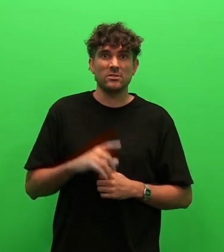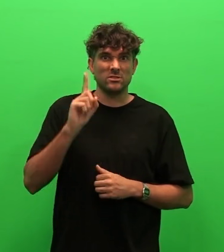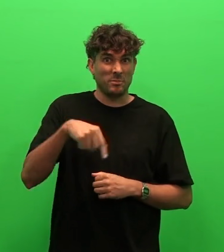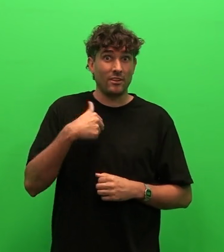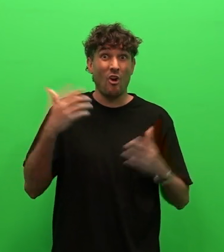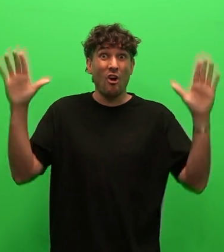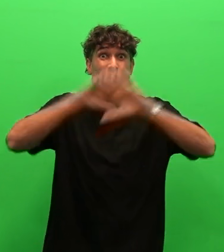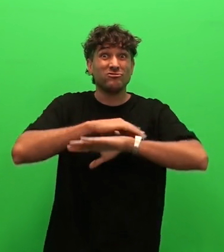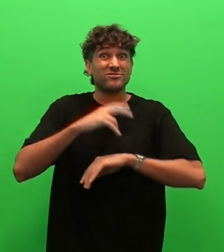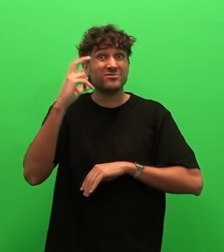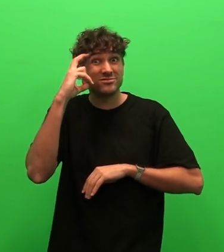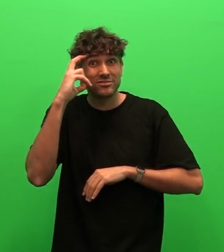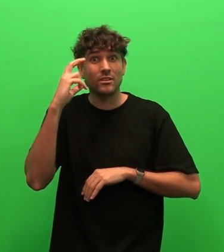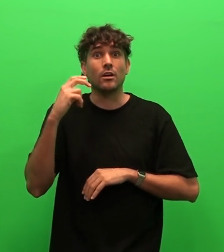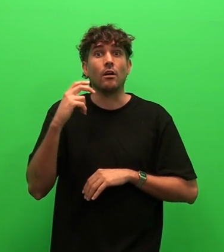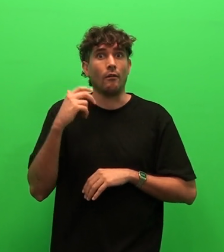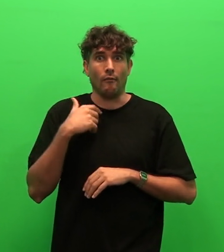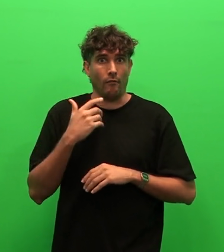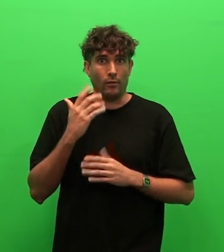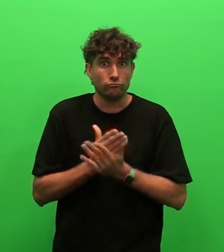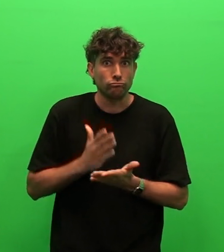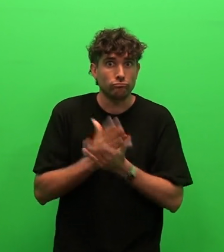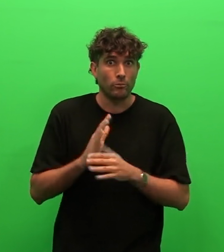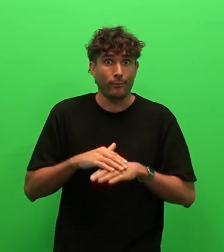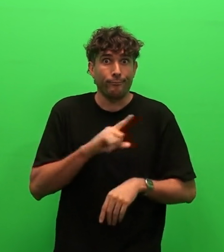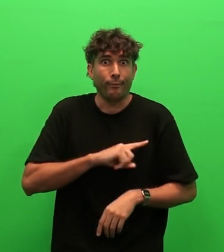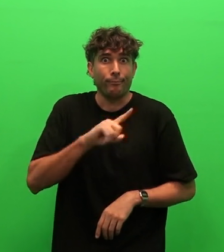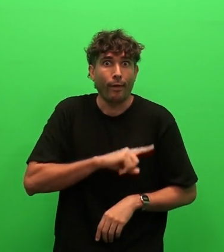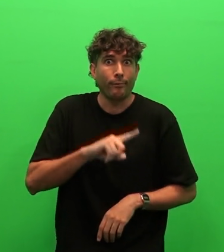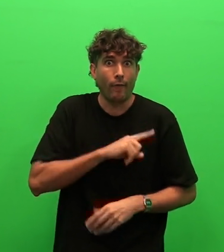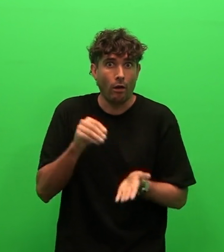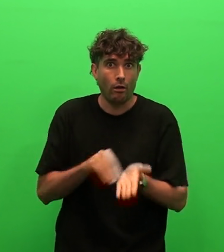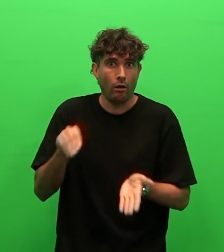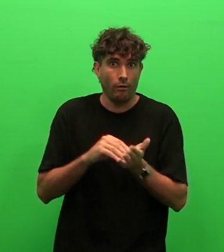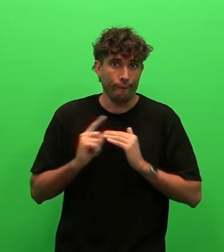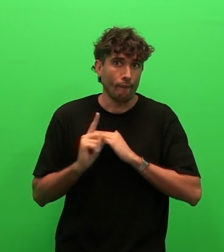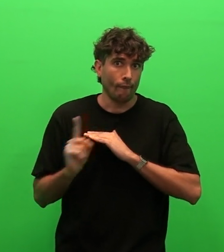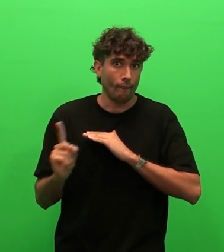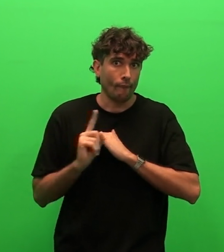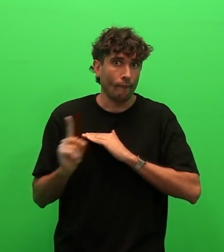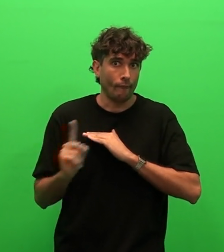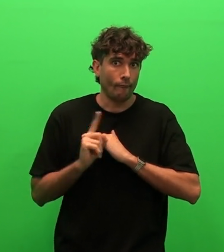També, a la nit em desperto moltes vegades perquè he d'anar a fer pipí i vaig al lavabo moltes vegades, uf!